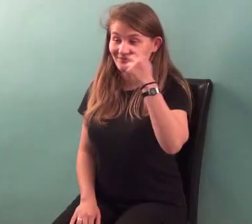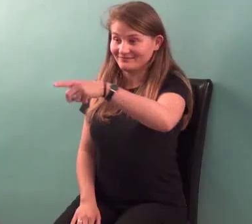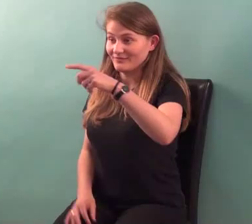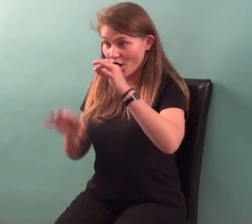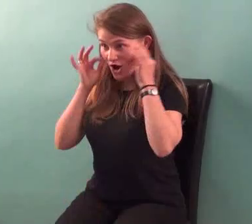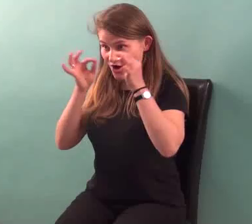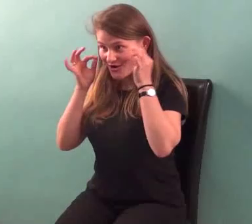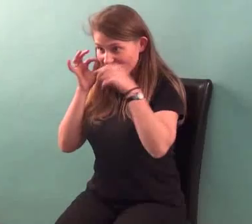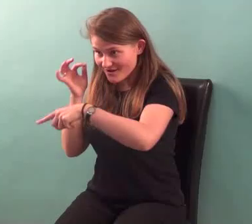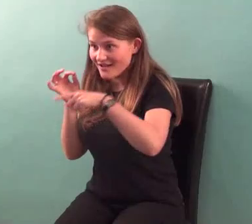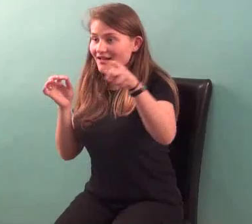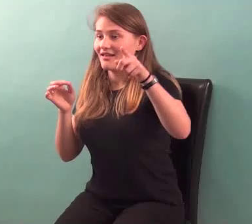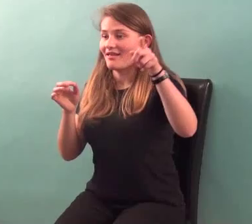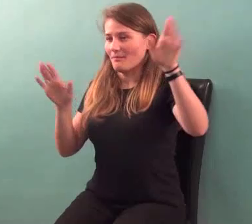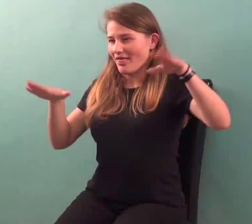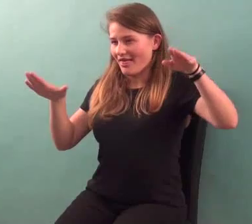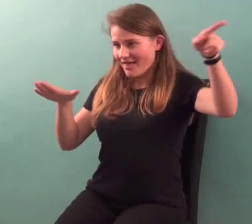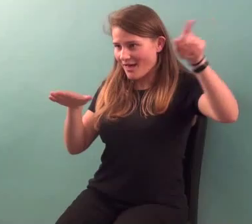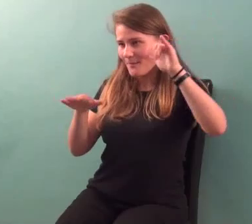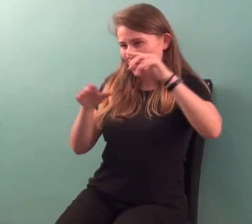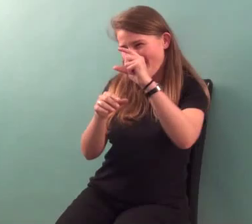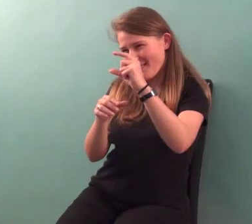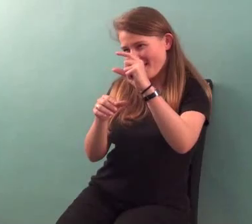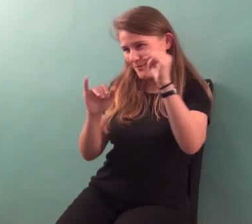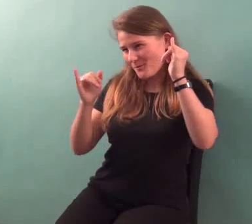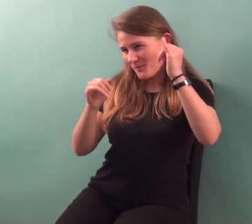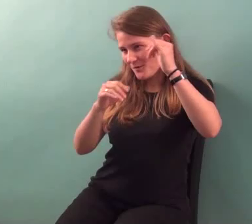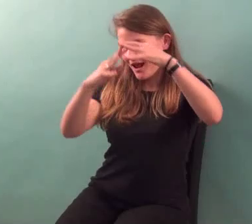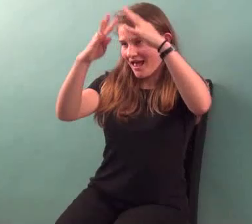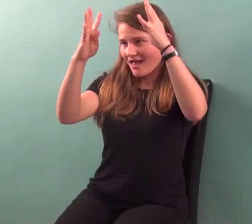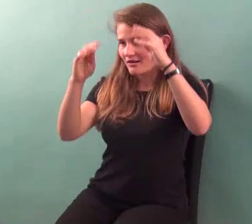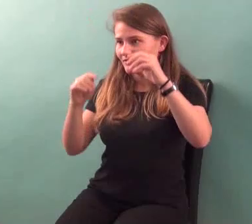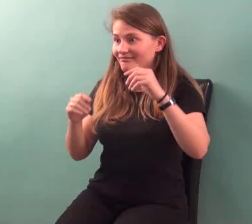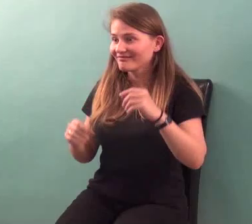To kot i jest mały, żółty ptaszek, który siedzi w klatce.